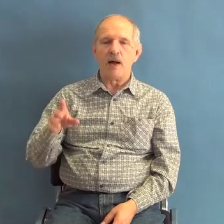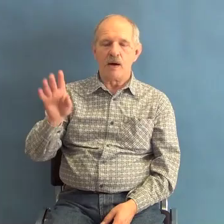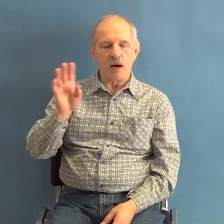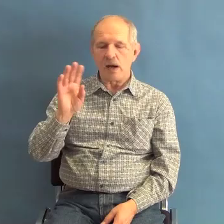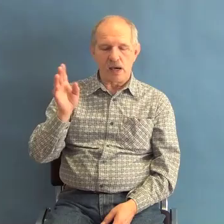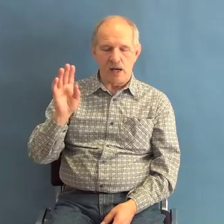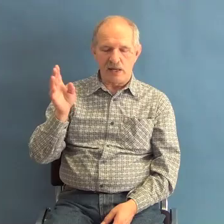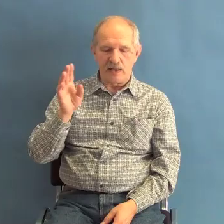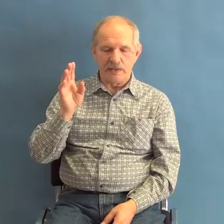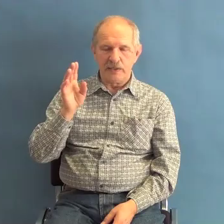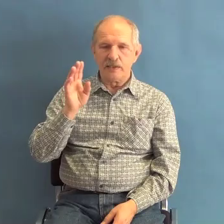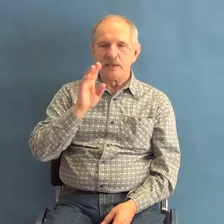Nie.